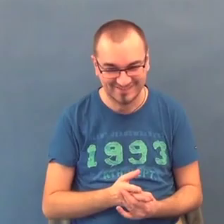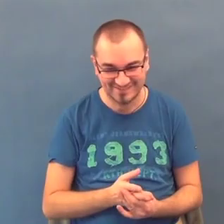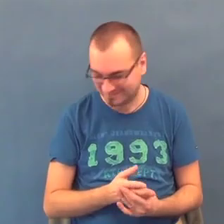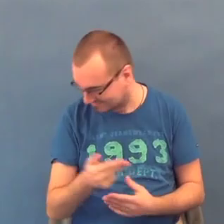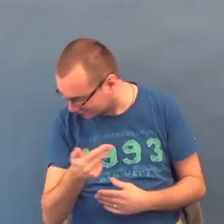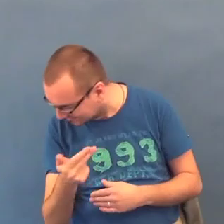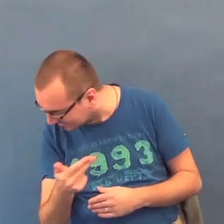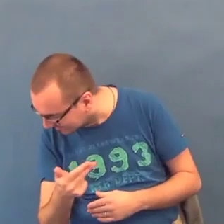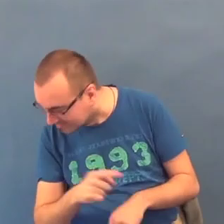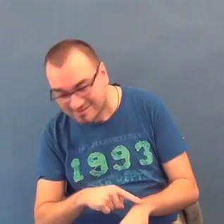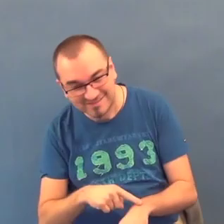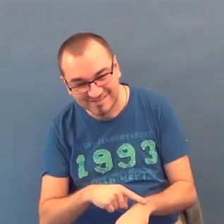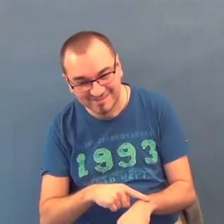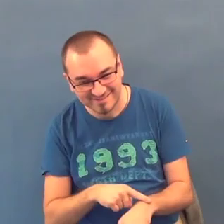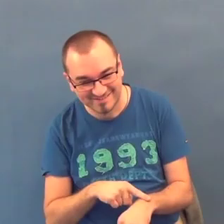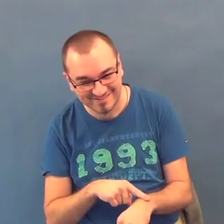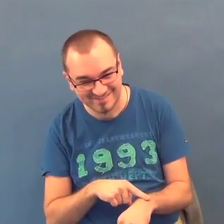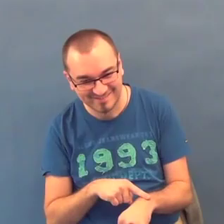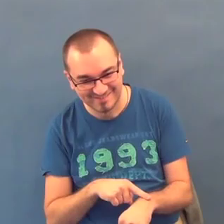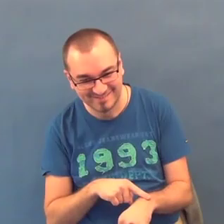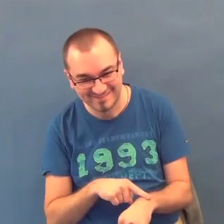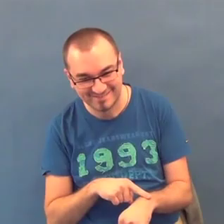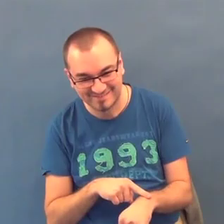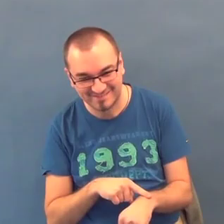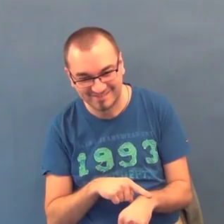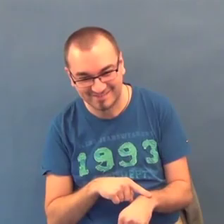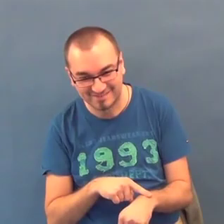W niedzielę o której godzinie?